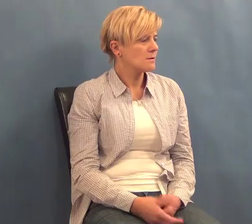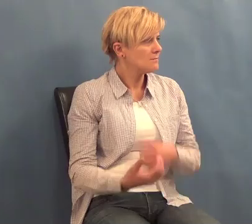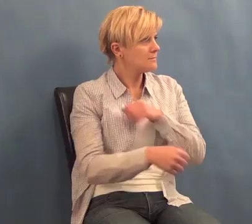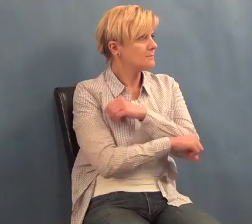Zastąpić.